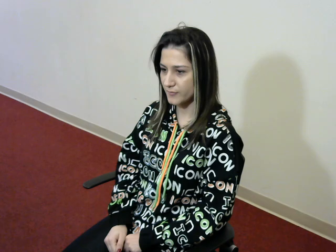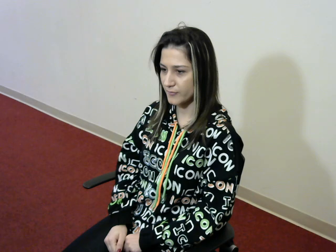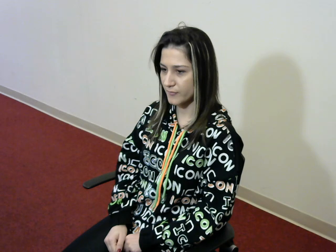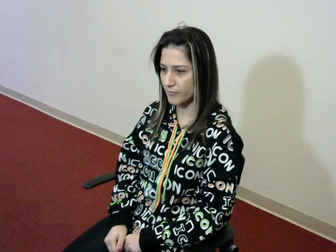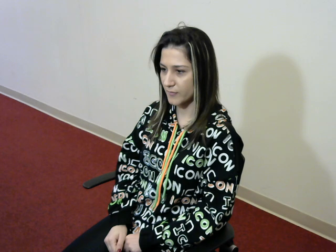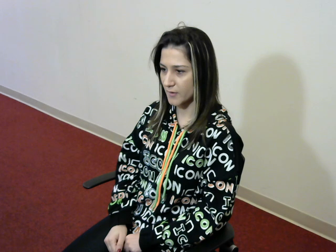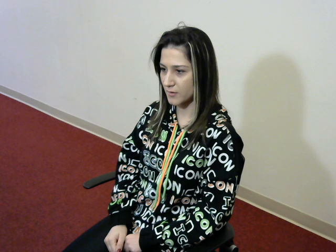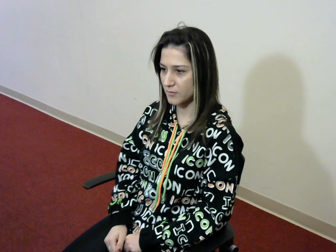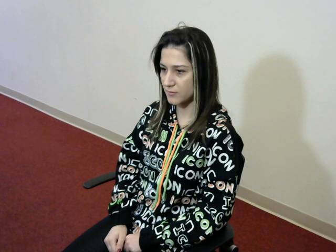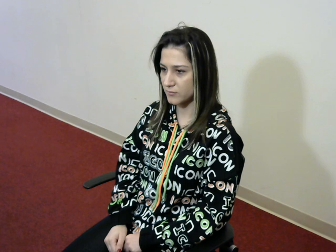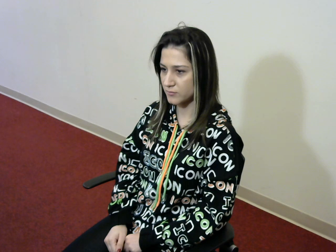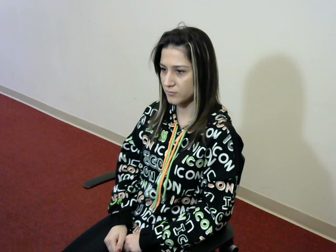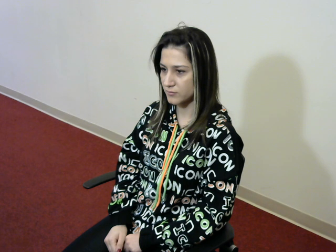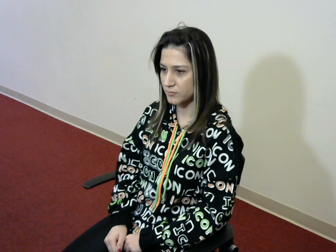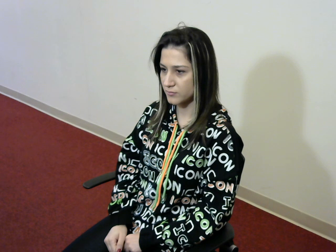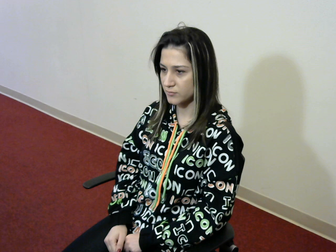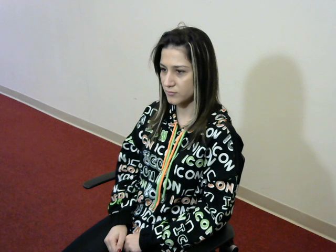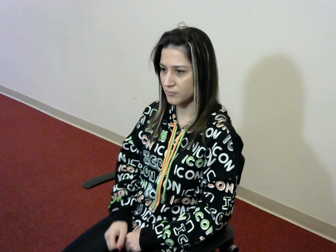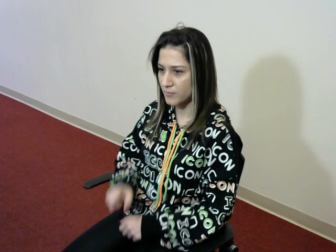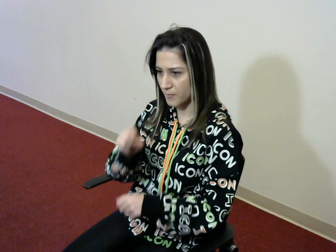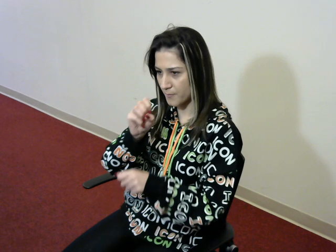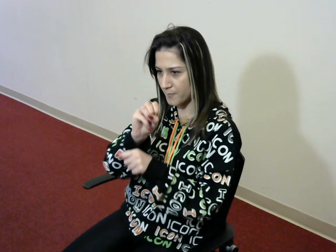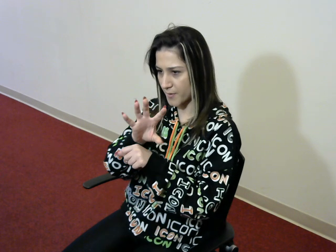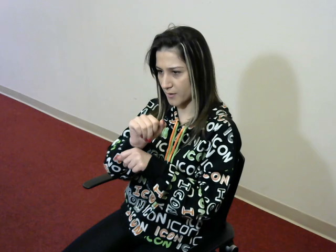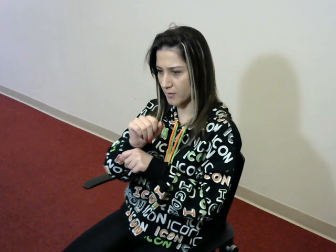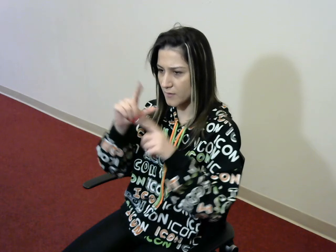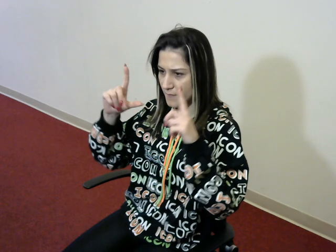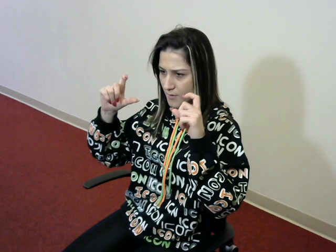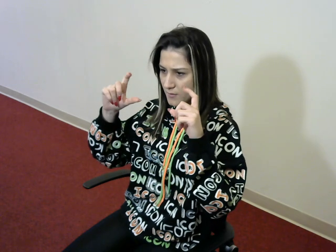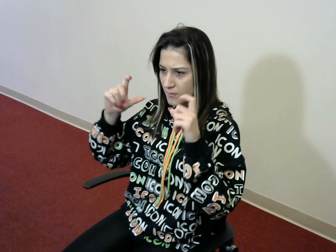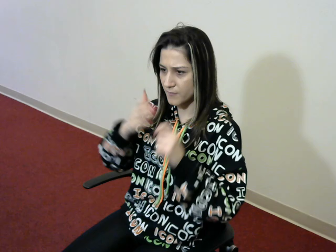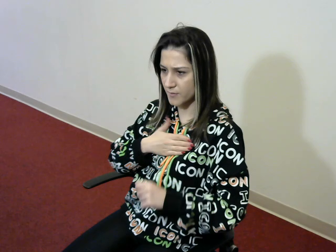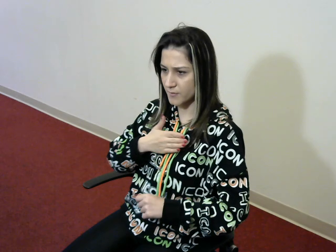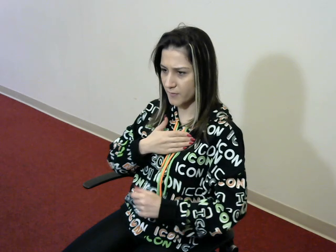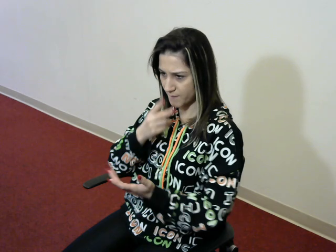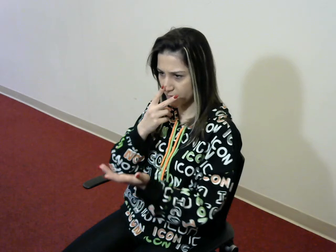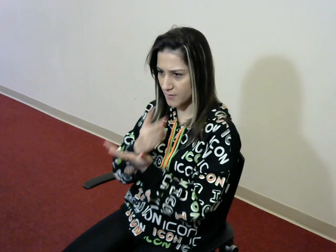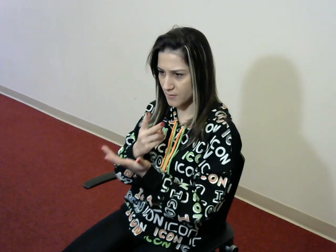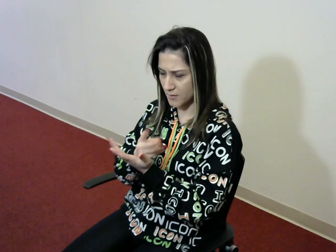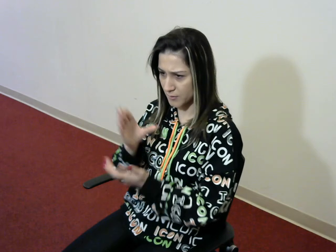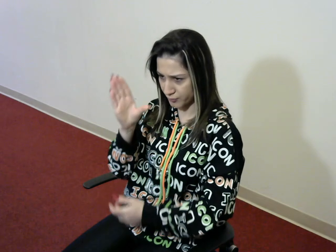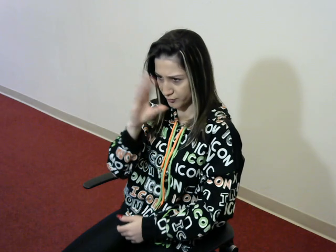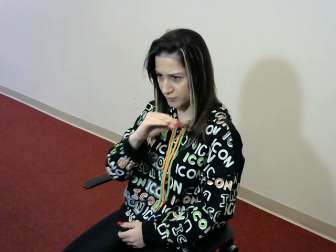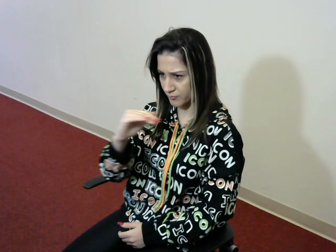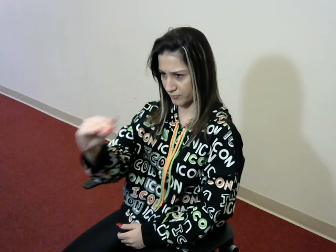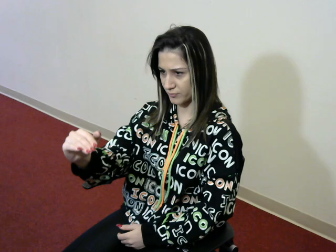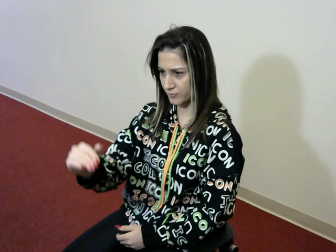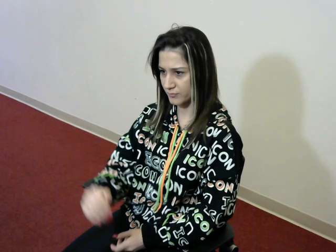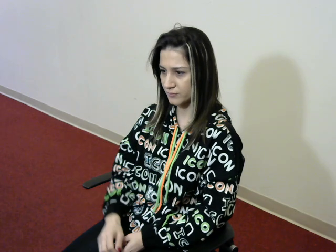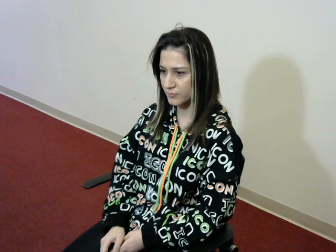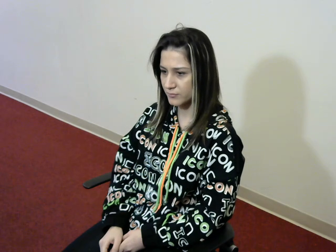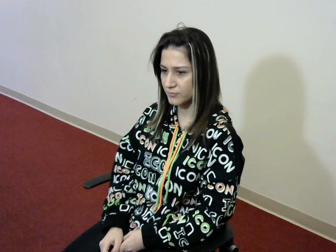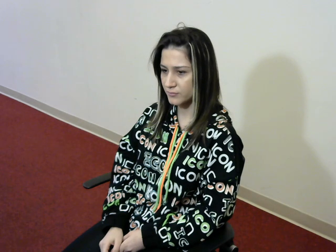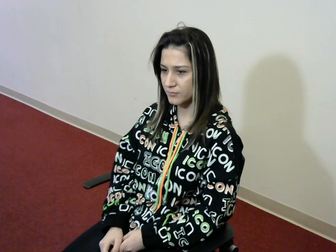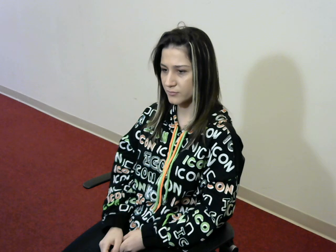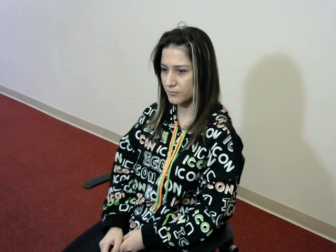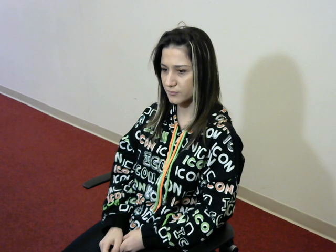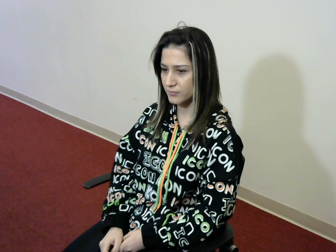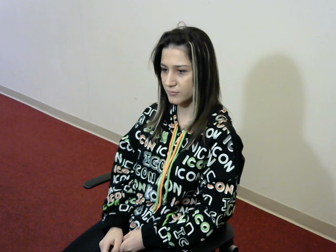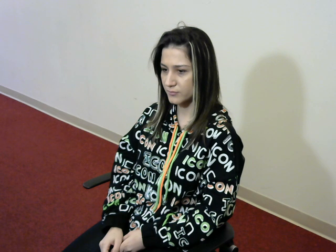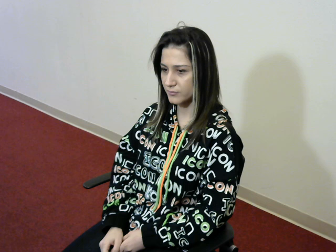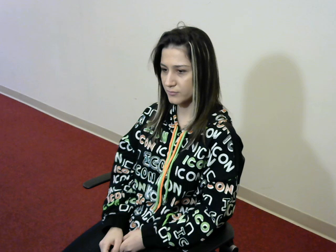Çəkdiyin şəkilləri mənə göstərə bilərsənmi?